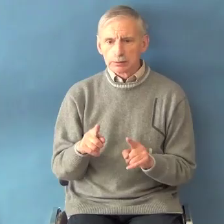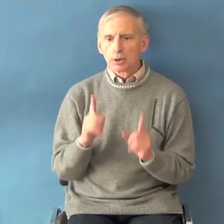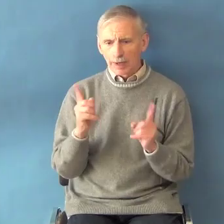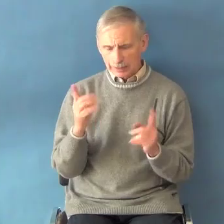Uwaga.